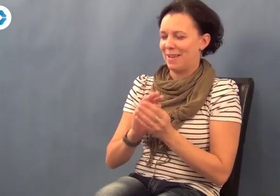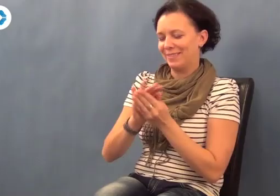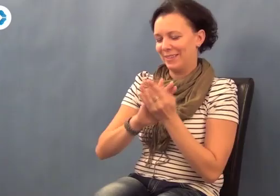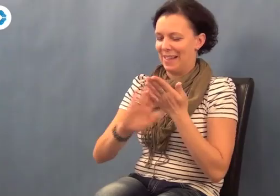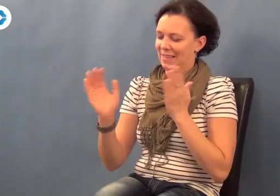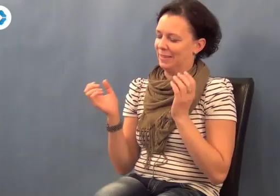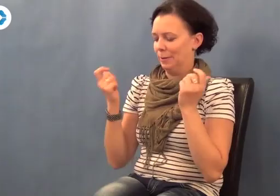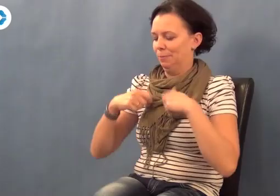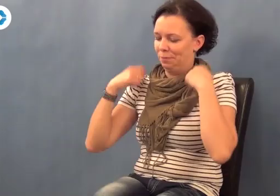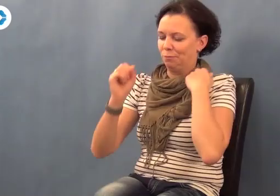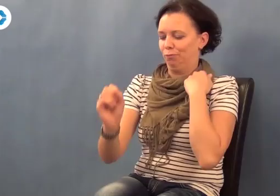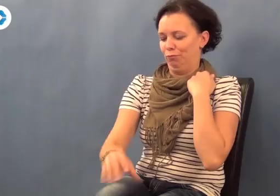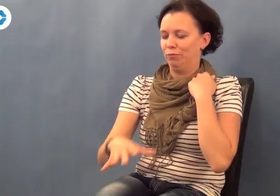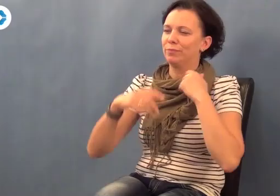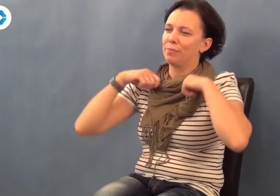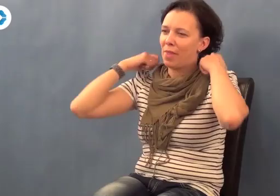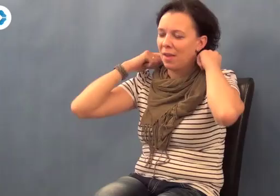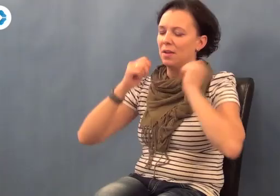Wyciera gruszkę, zakłada chustę na szyję, wrzuca gruszkę.